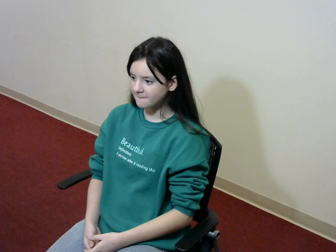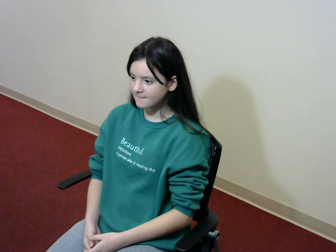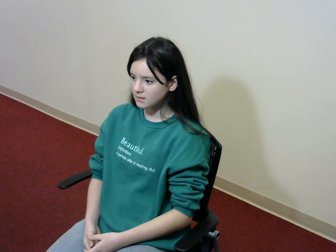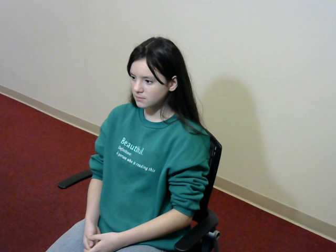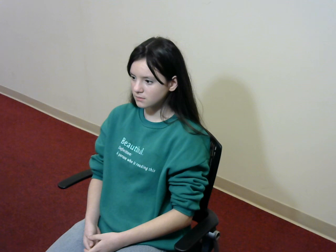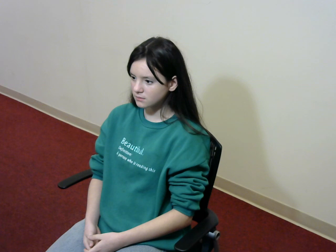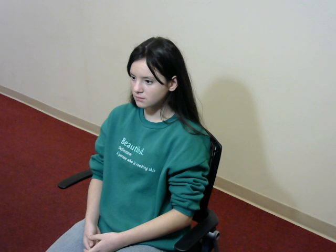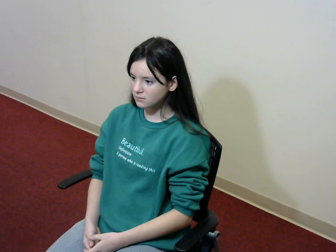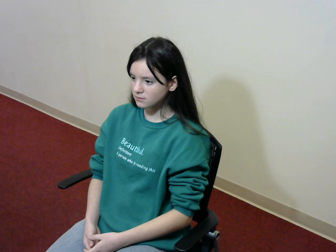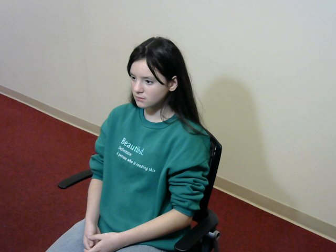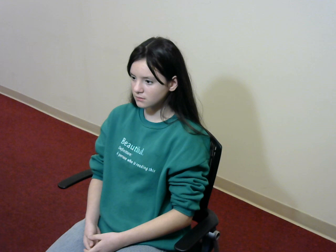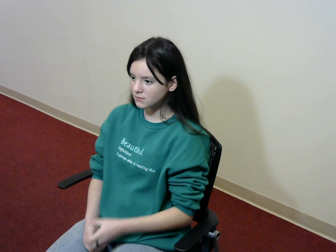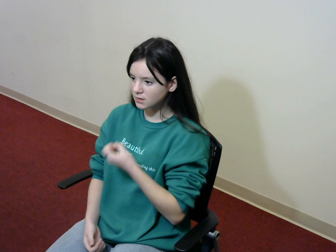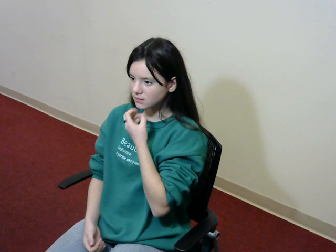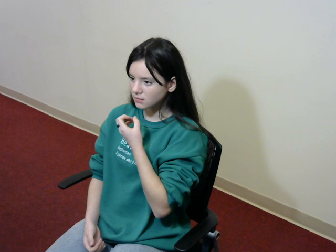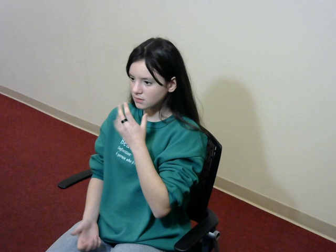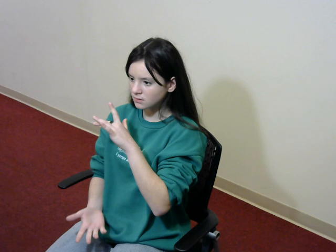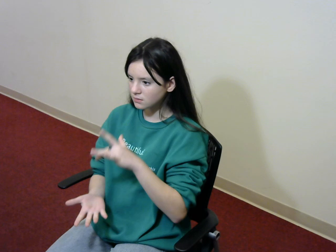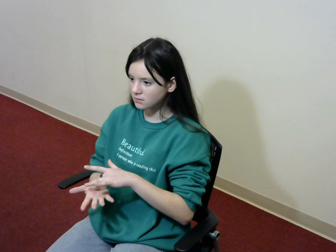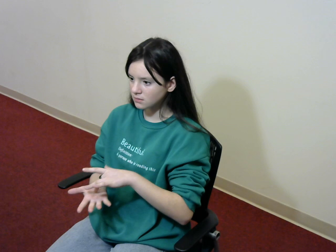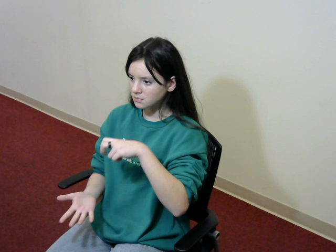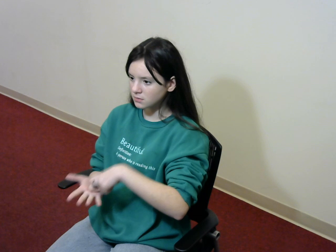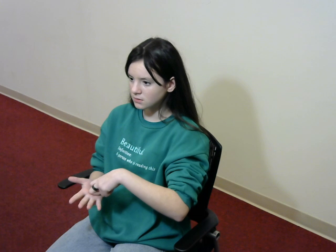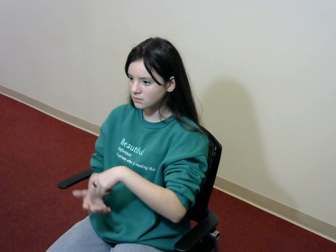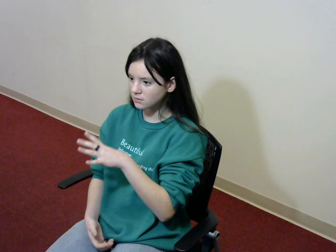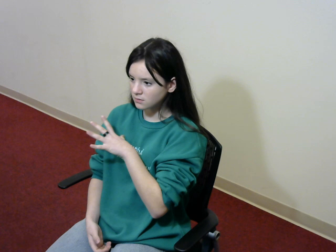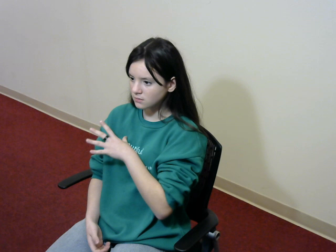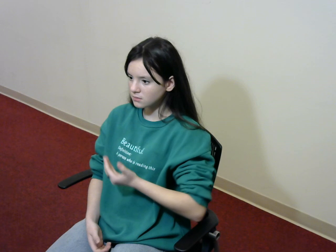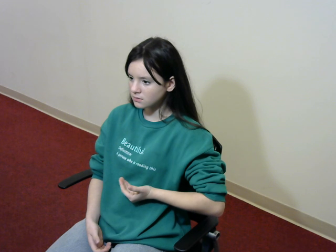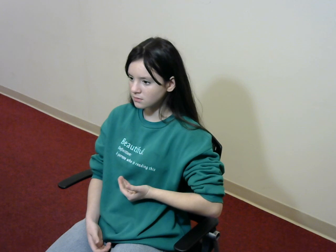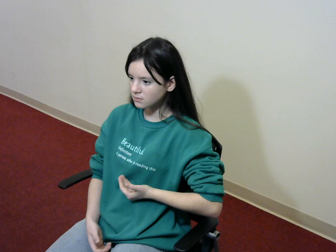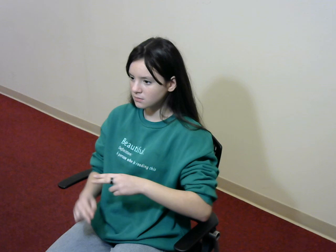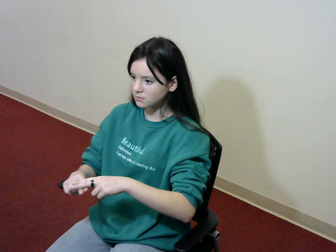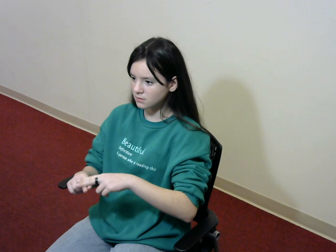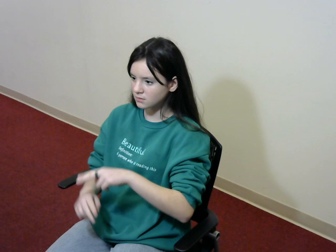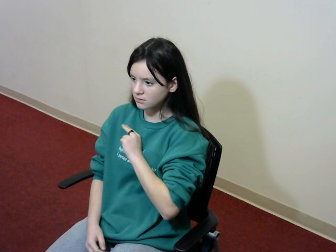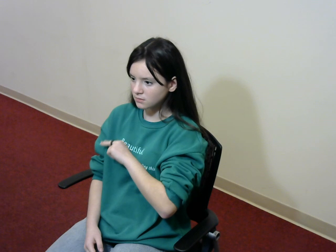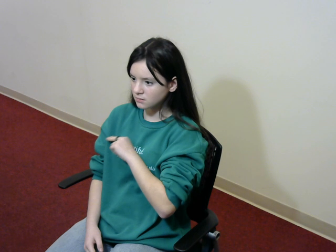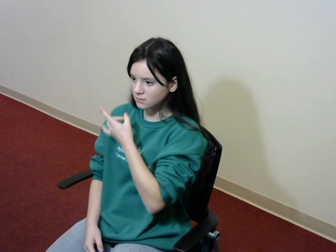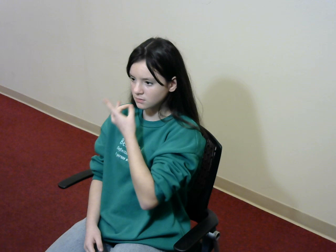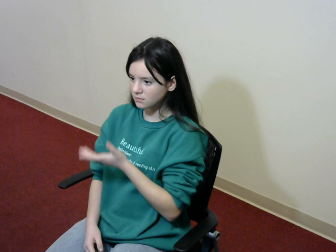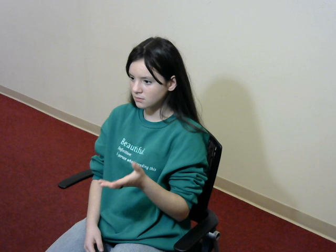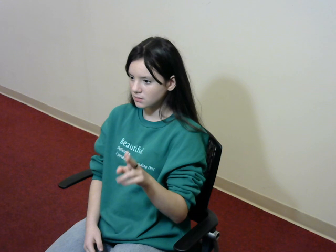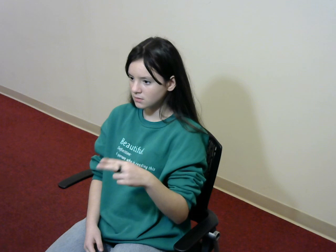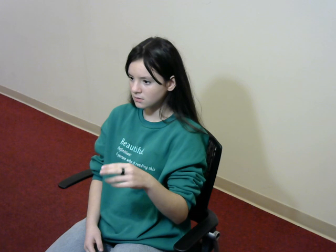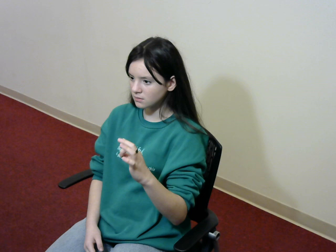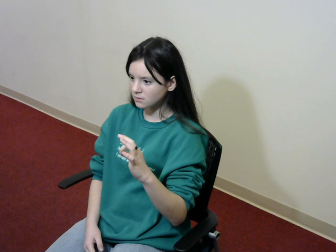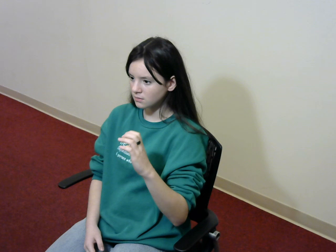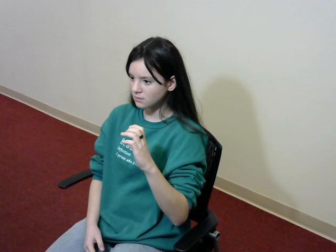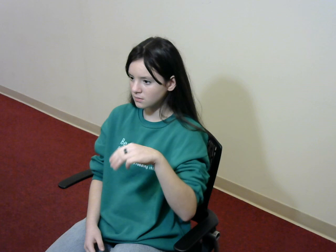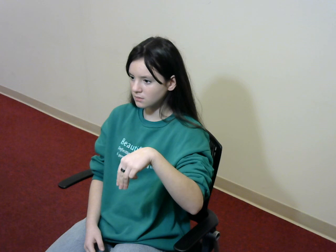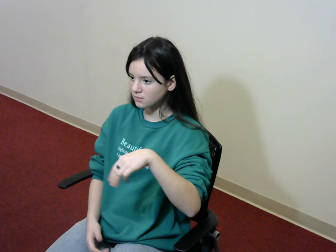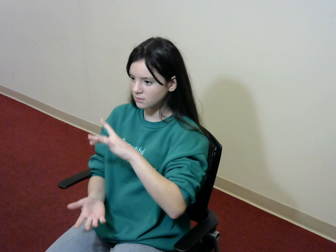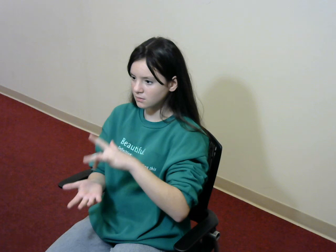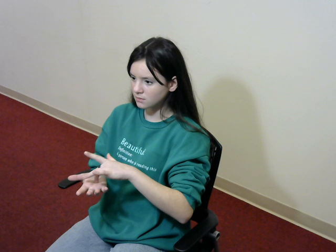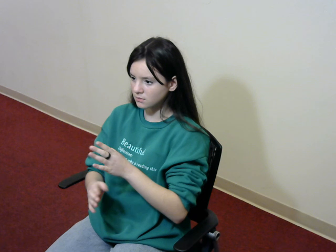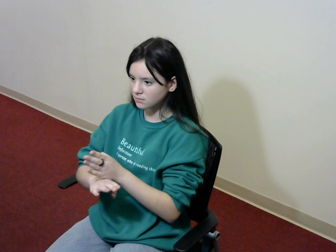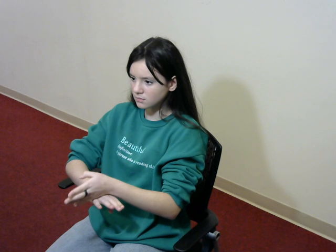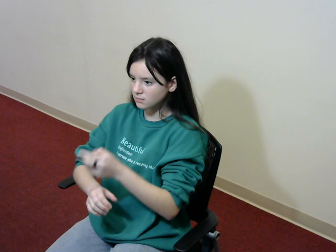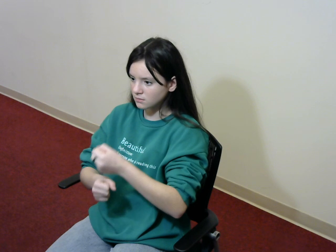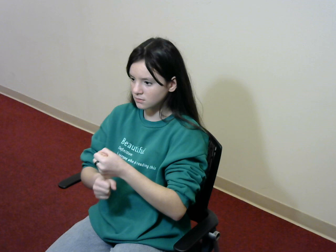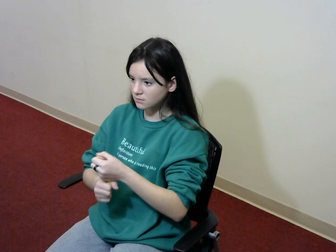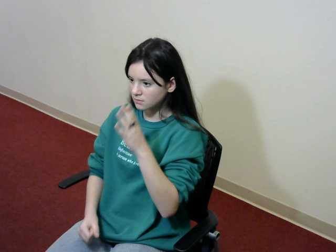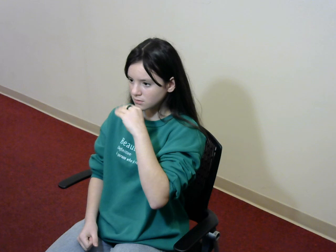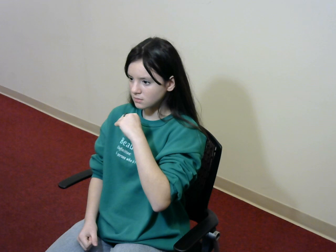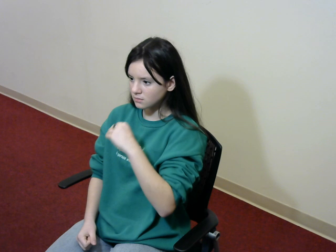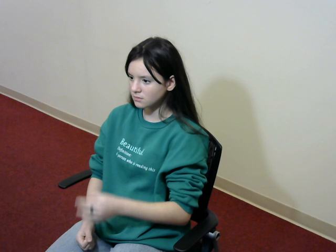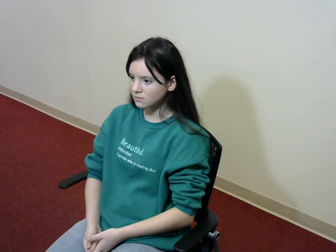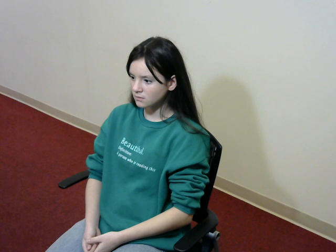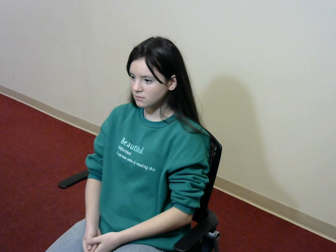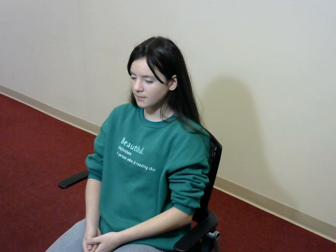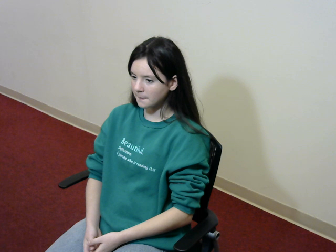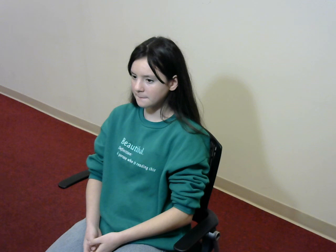Bakı şəhərində qeydiyyatda olan vətəndaşlar paytaxtda işləyən istənilən DOST mərkəzinə yaxınlaşa bilər